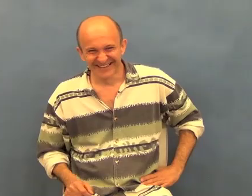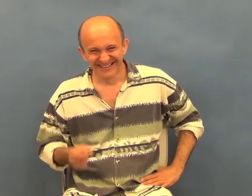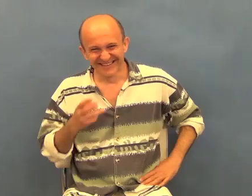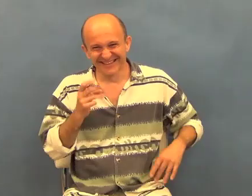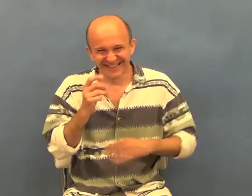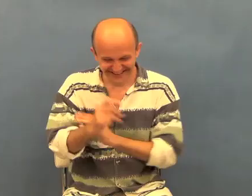Tak, tak, tak.